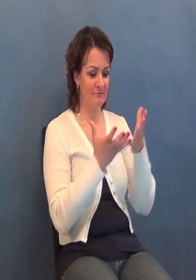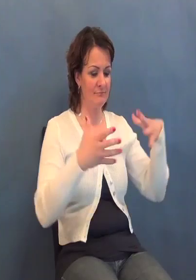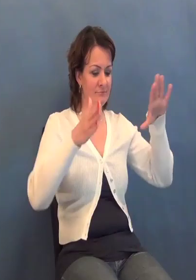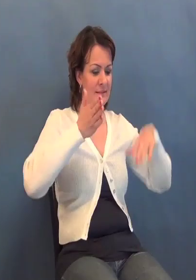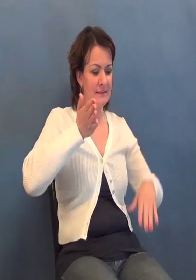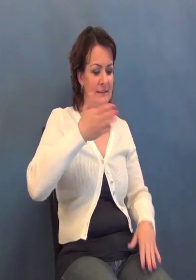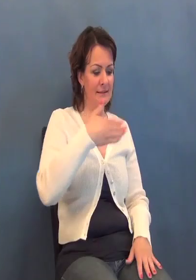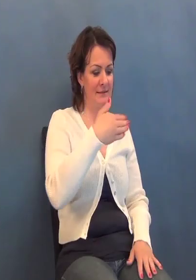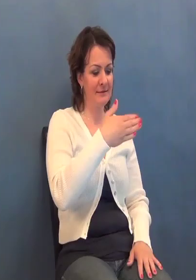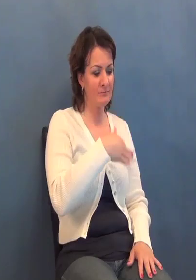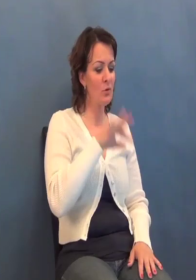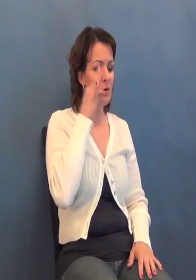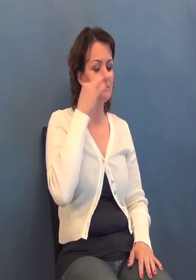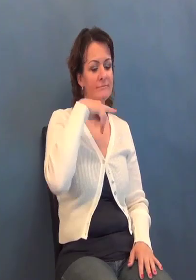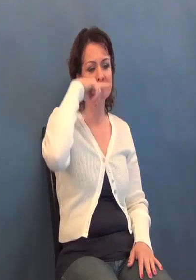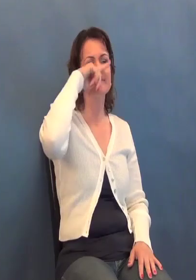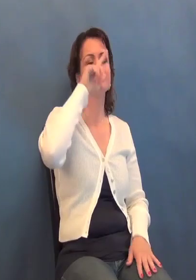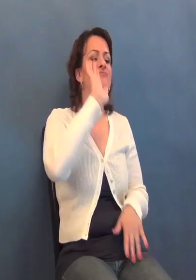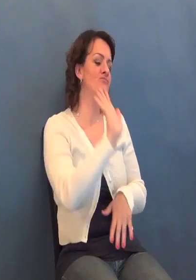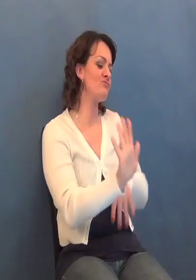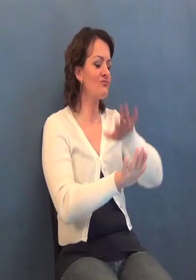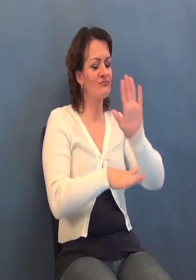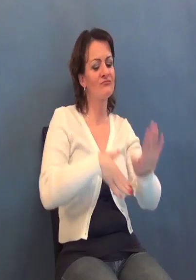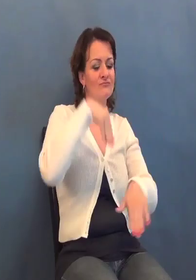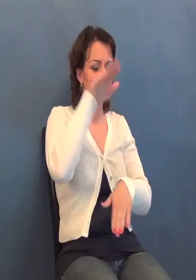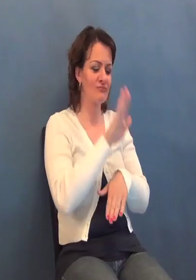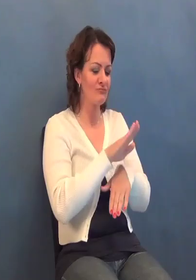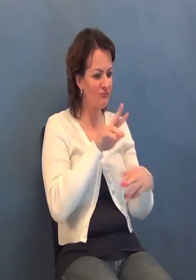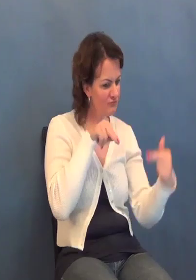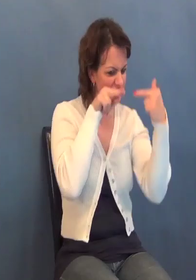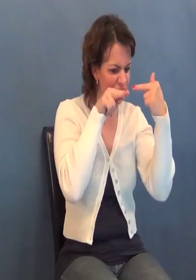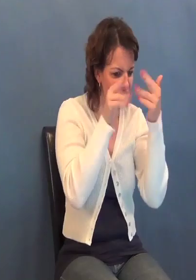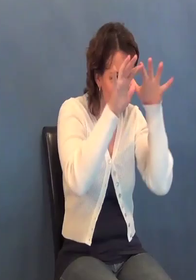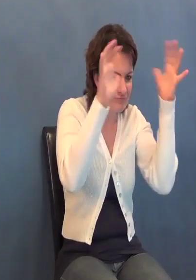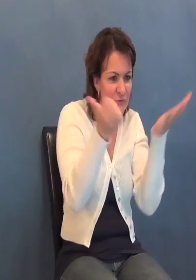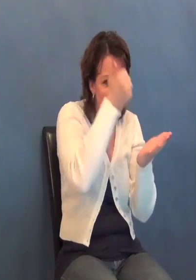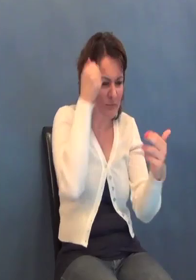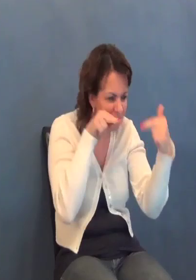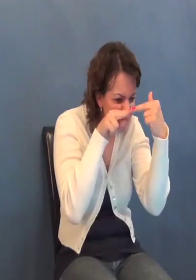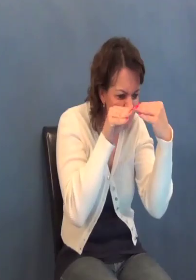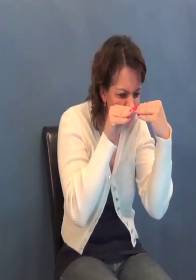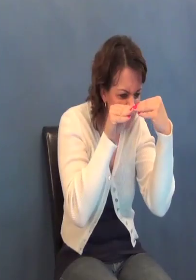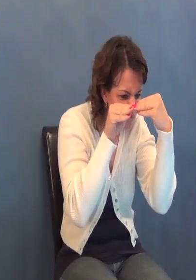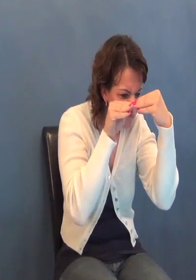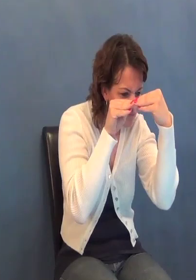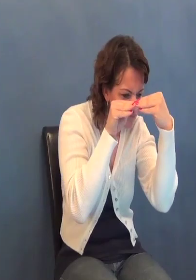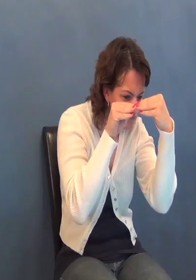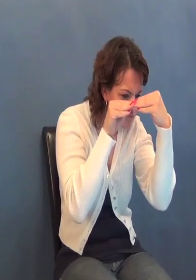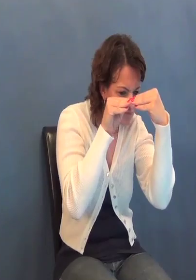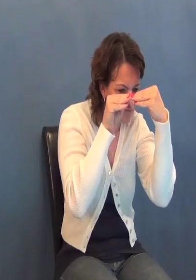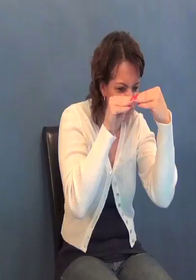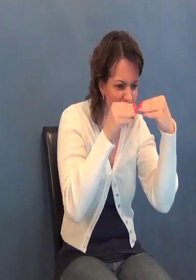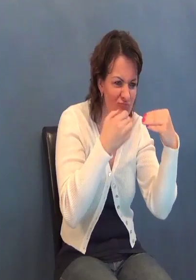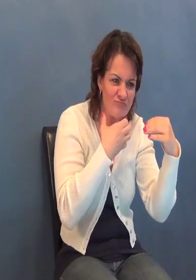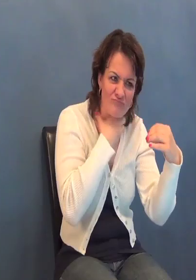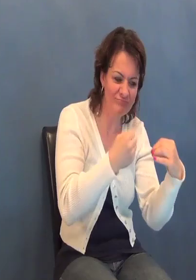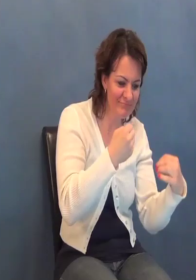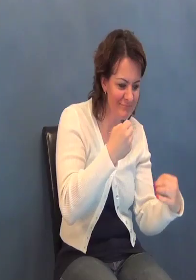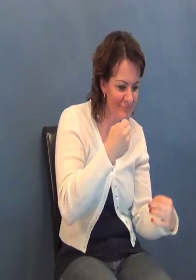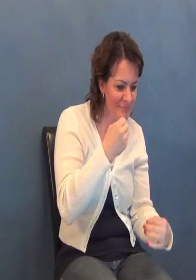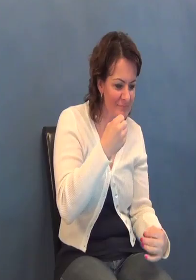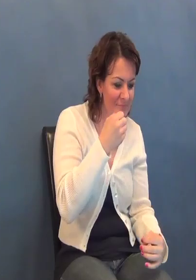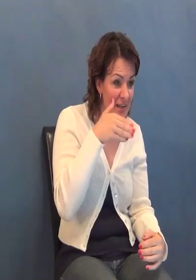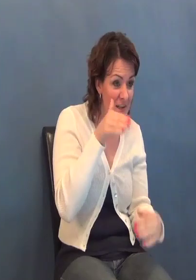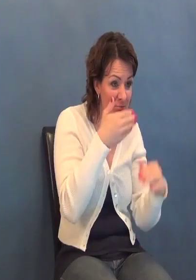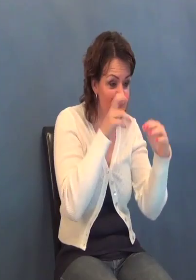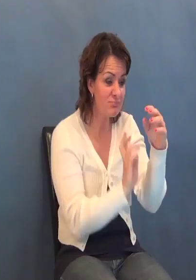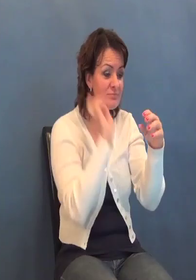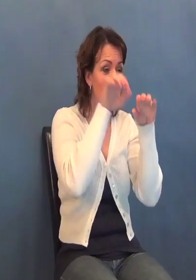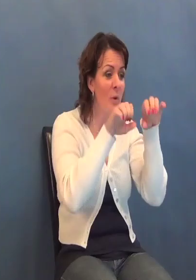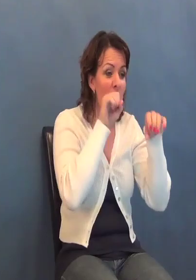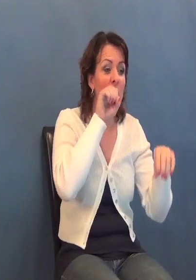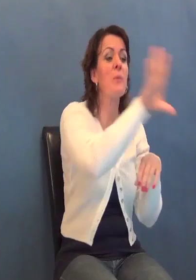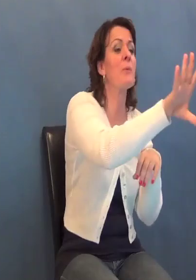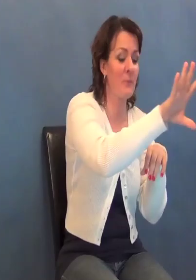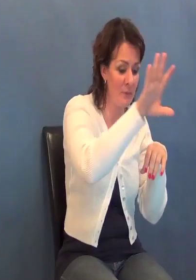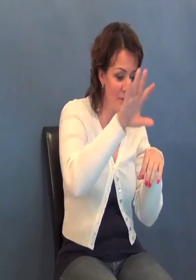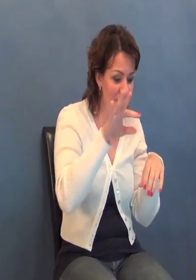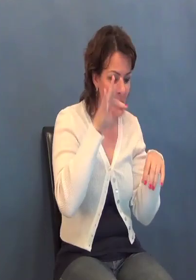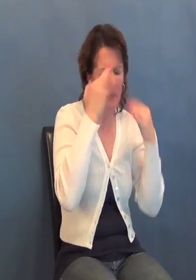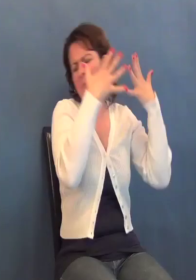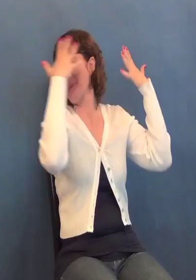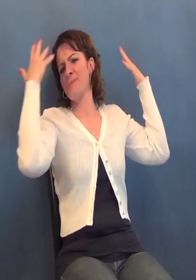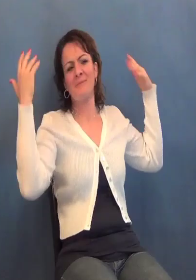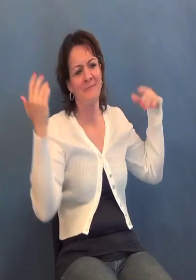W akwarium jest ryba. Obok przechadza się dumnie kot. Mierzą się z rybą spojrzeniem. Ryba wyskakuje z wody i opluwa kota.